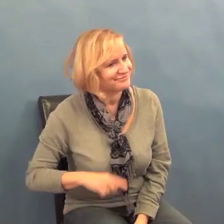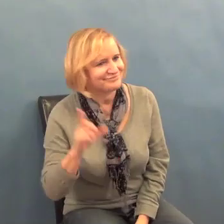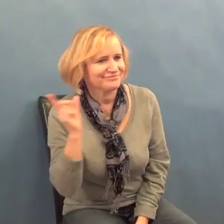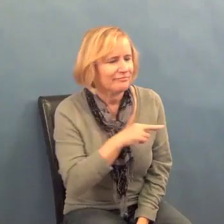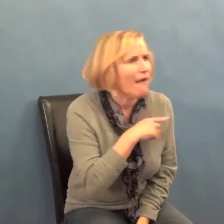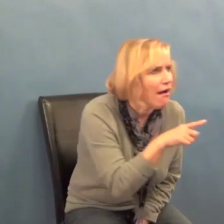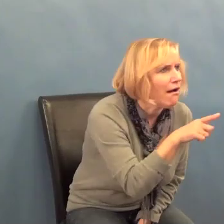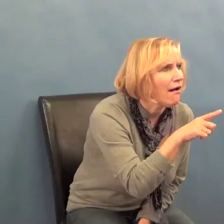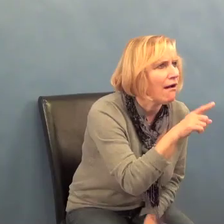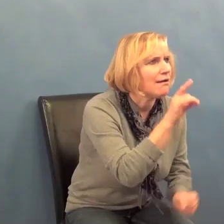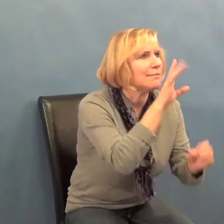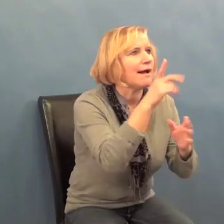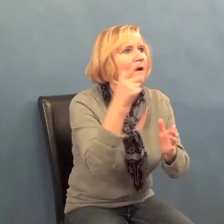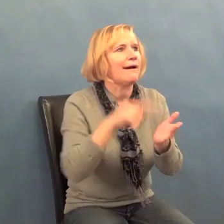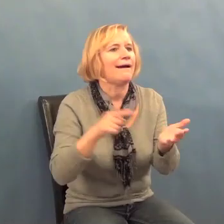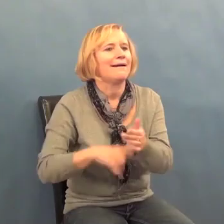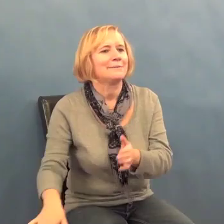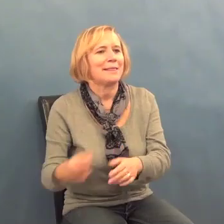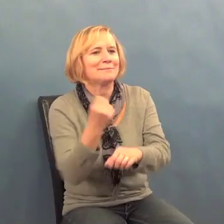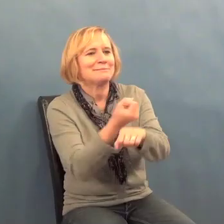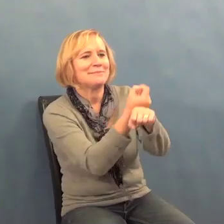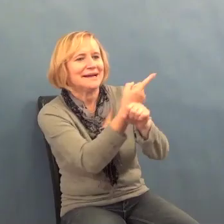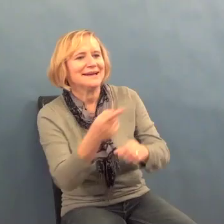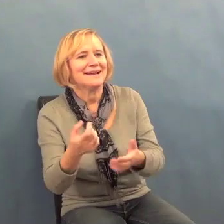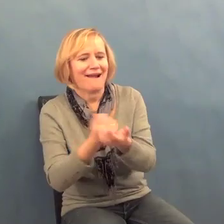Policjant widzi, jak Charlie Chaplin reperuje szybę i przychodzi mu do głowy, że to smarkacz specjalnie rzucił kamieniem w tę szybę.